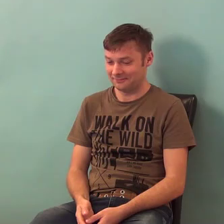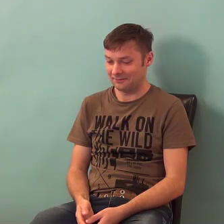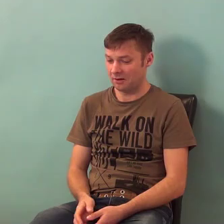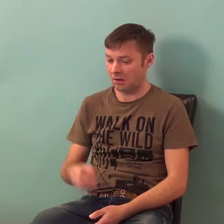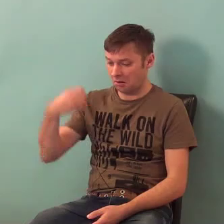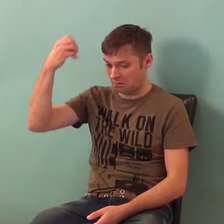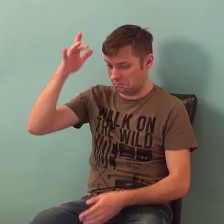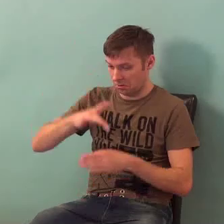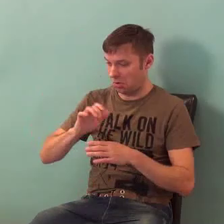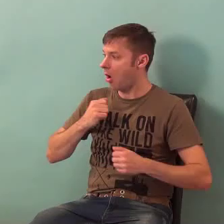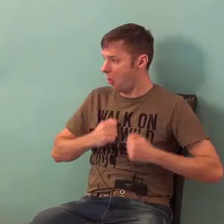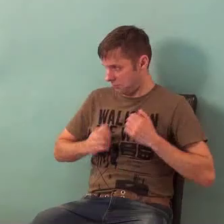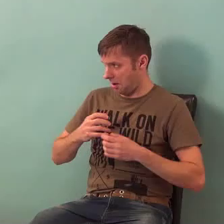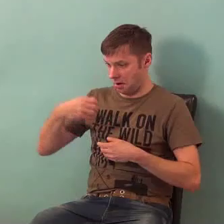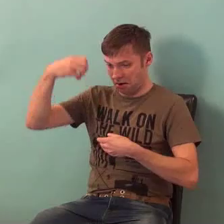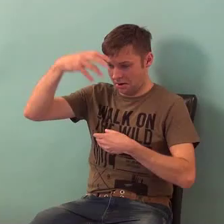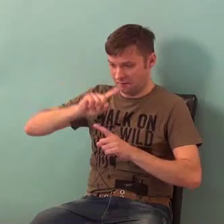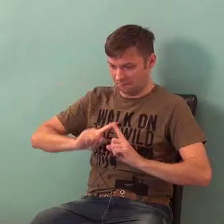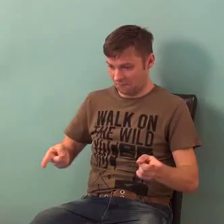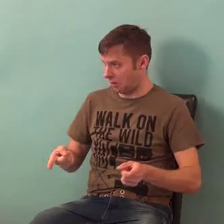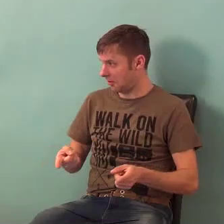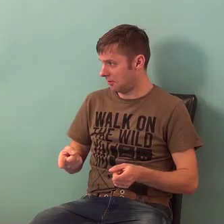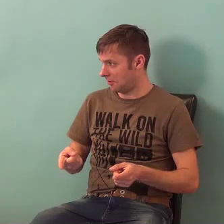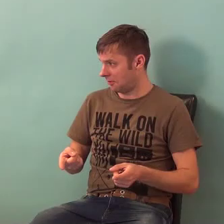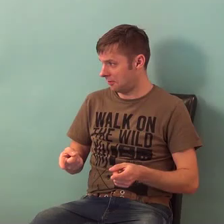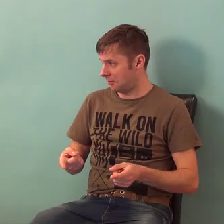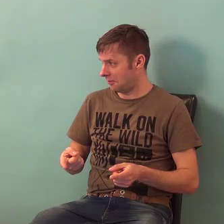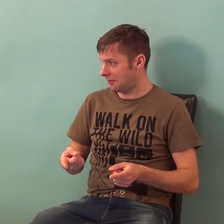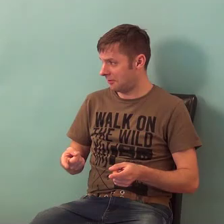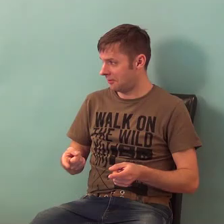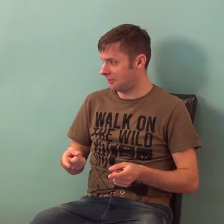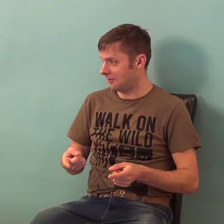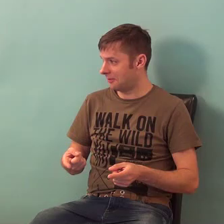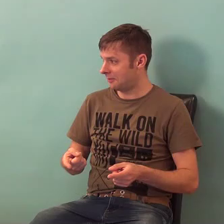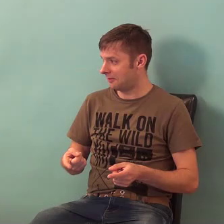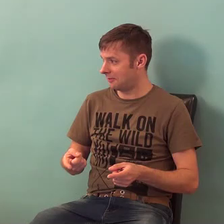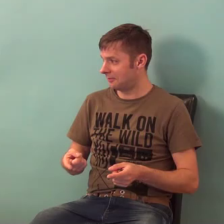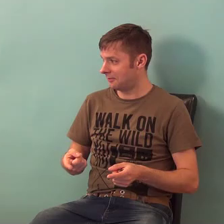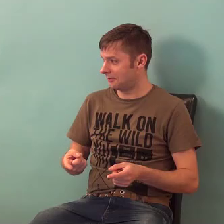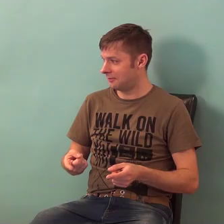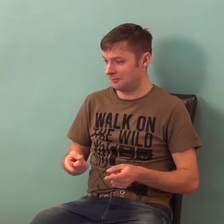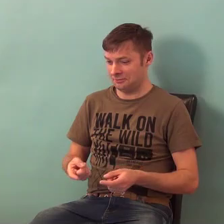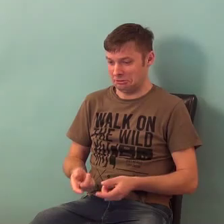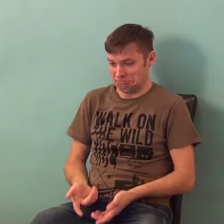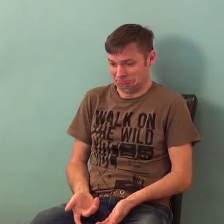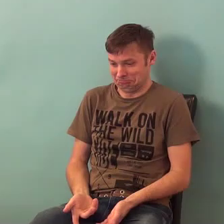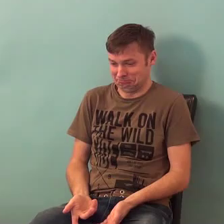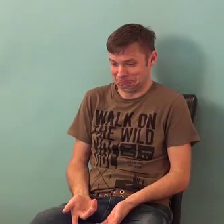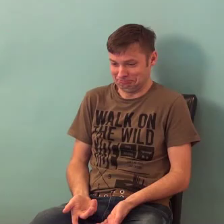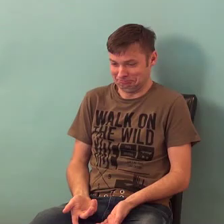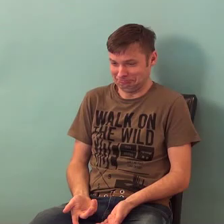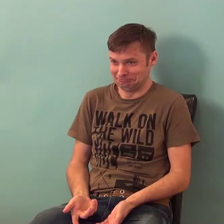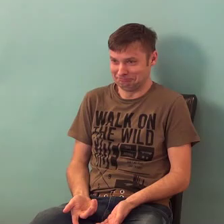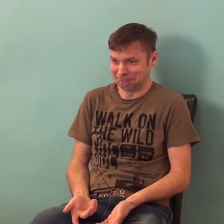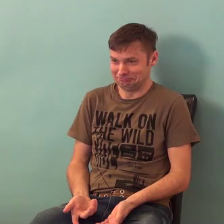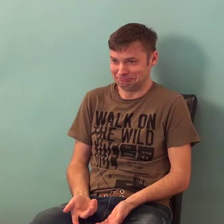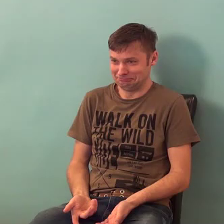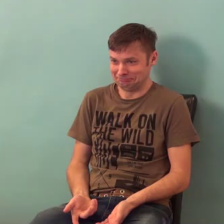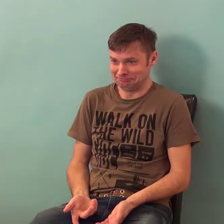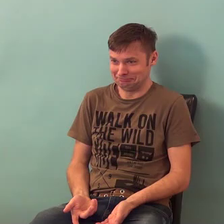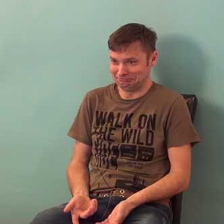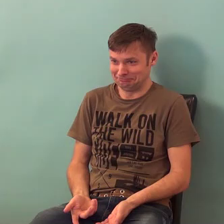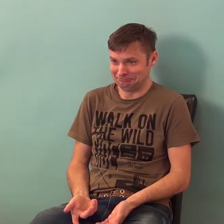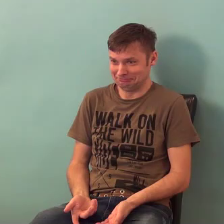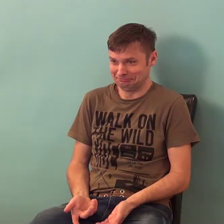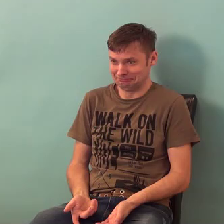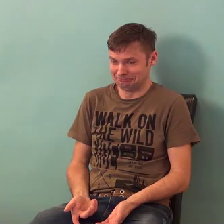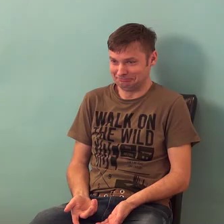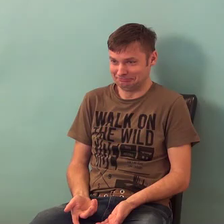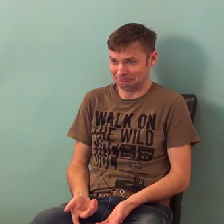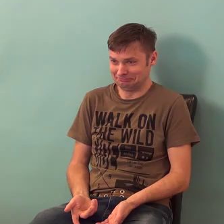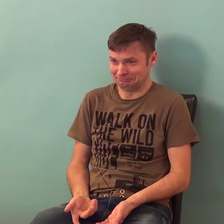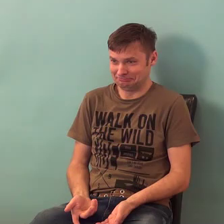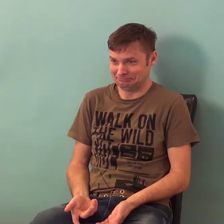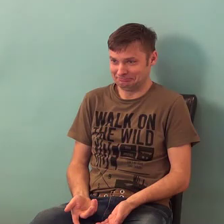Kąpać się wolno, ale nie wolno brać prysznica.